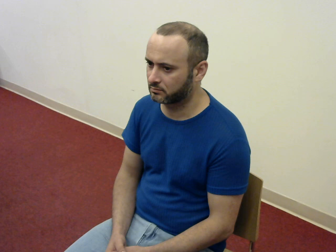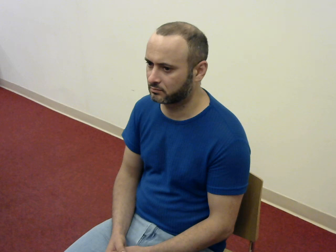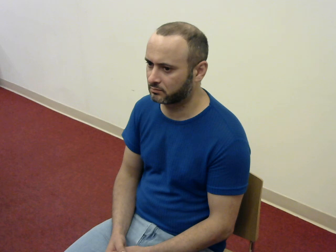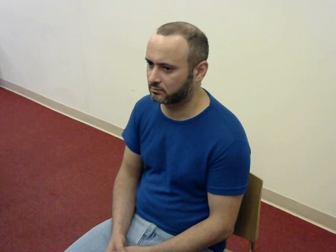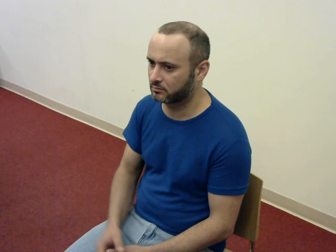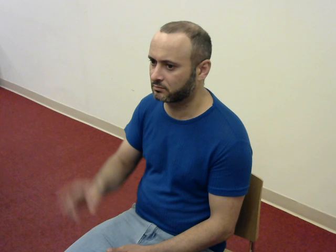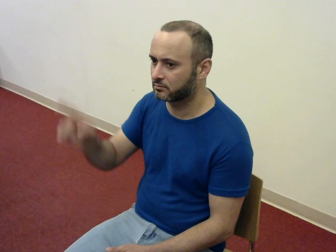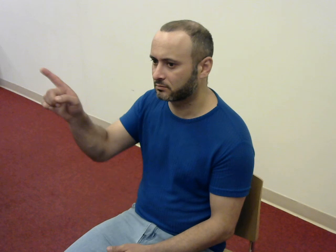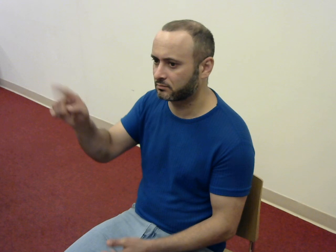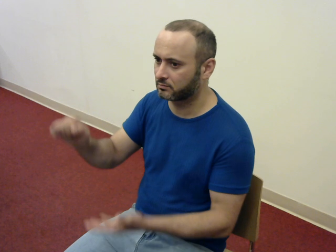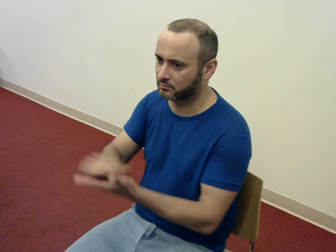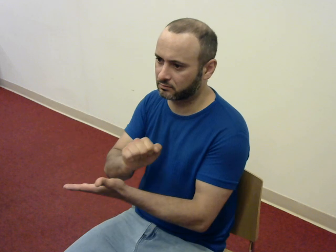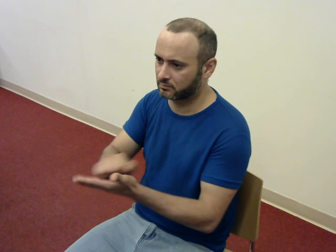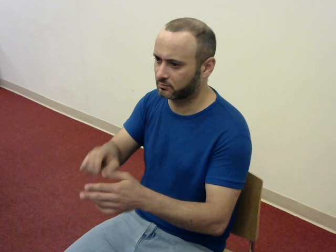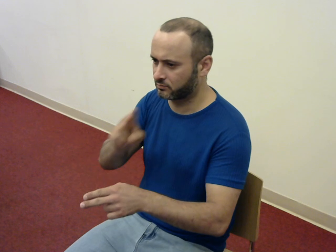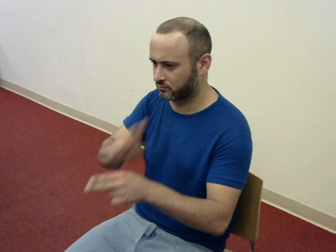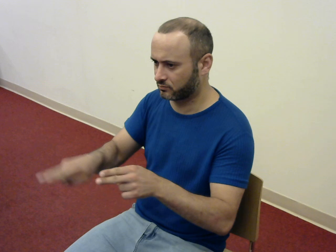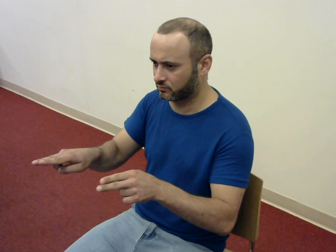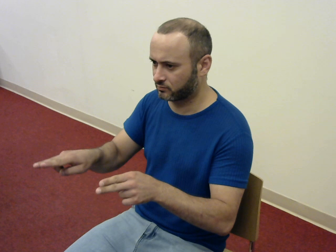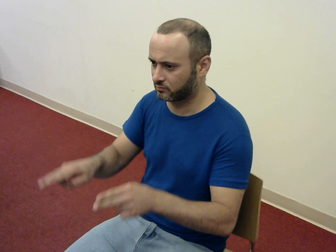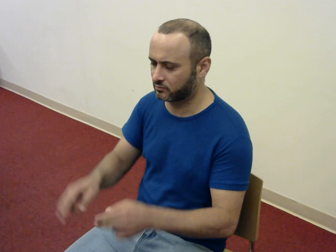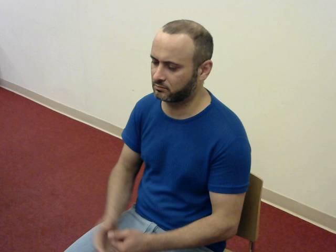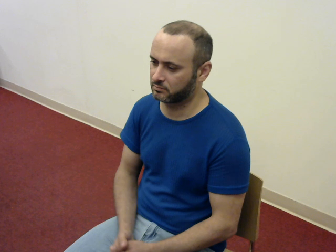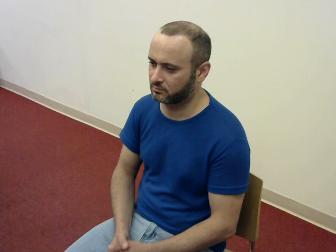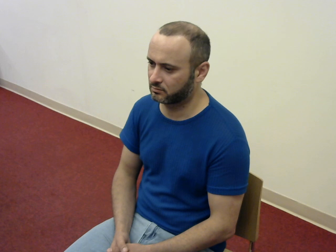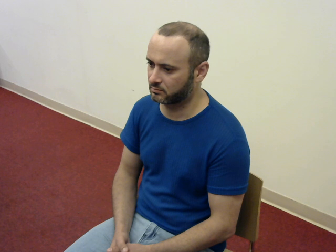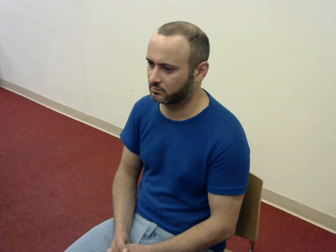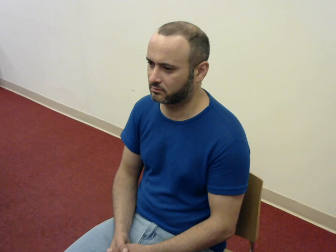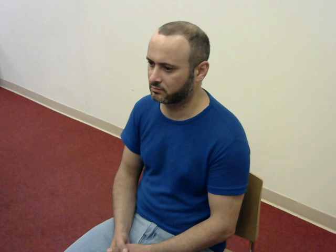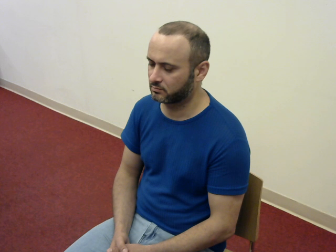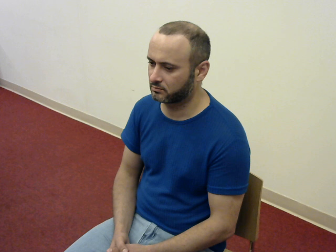O sənədlərini itirib